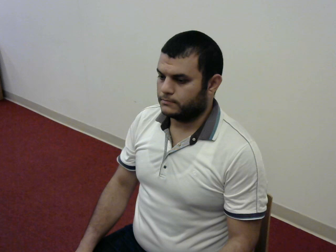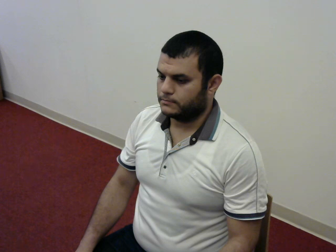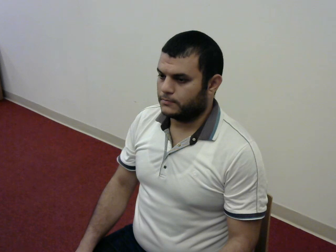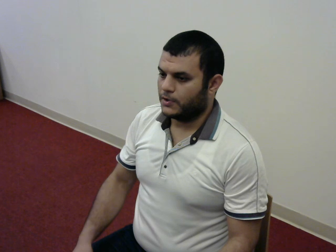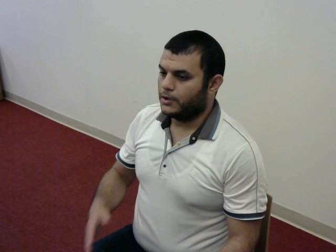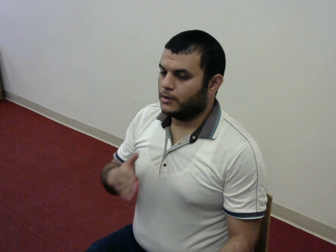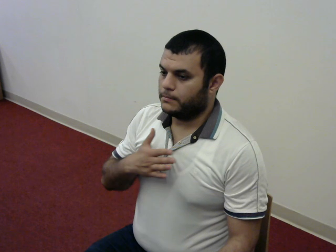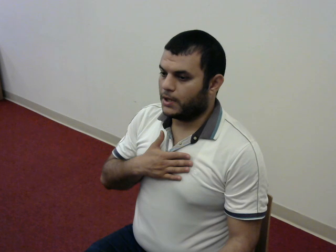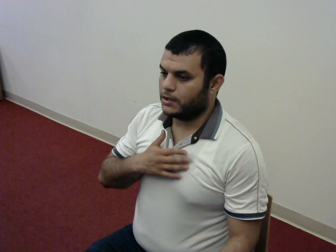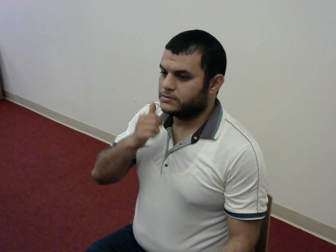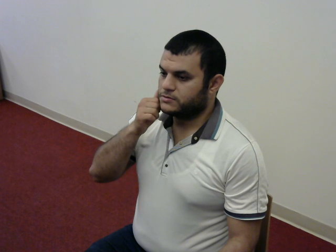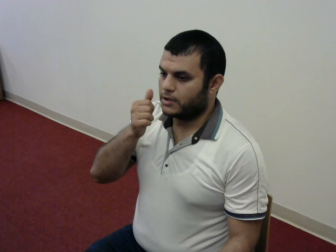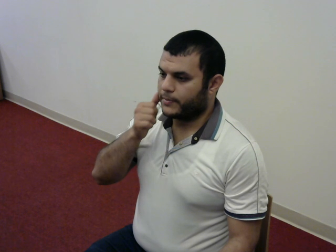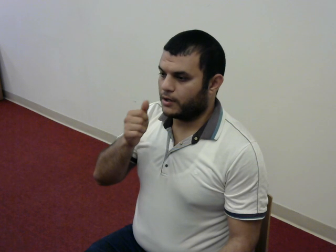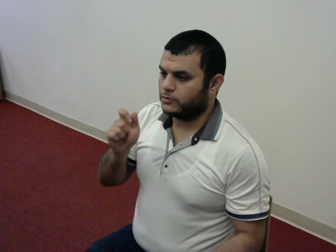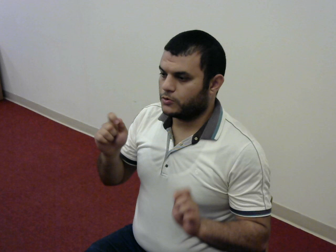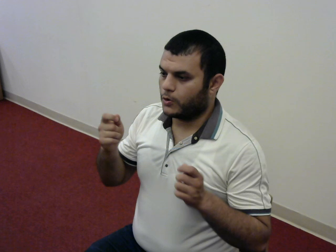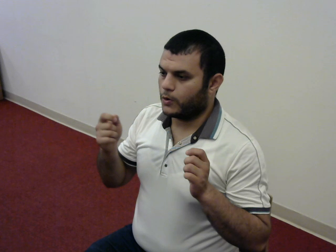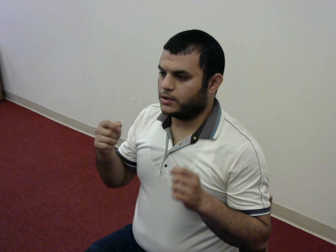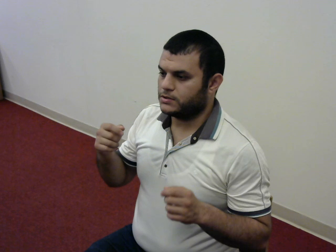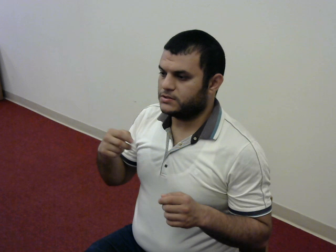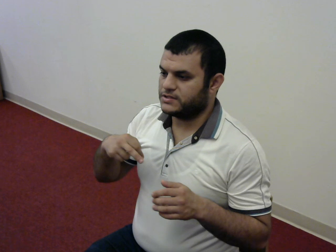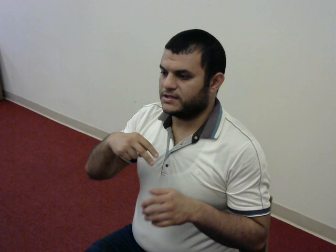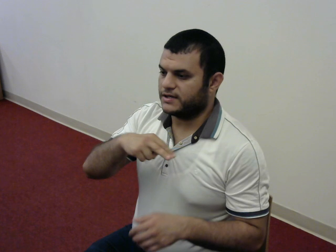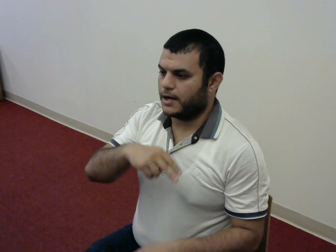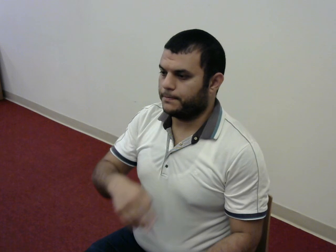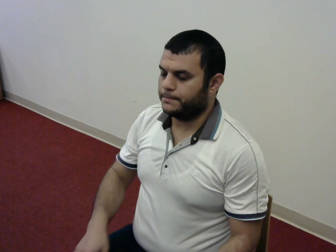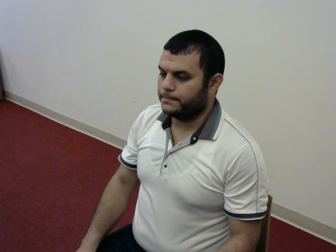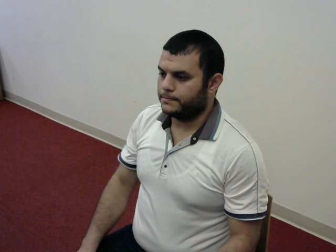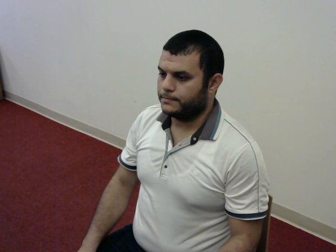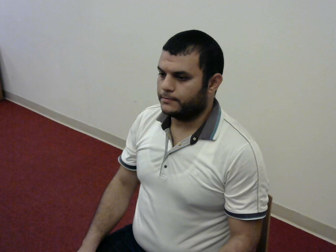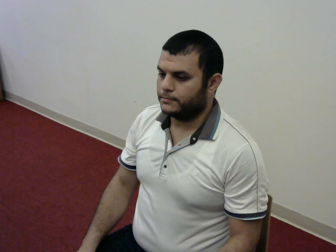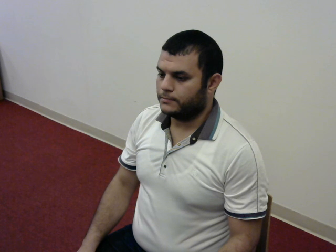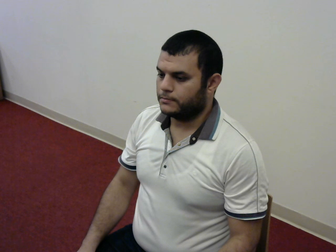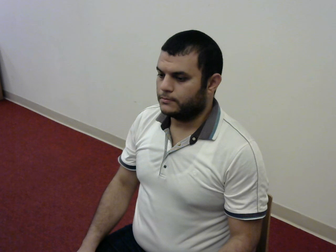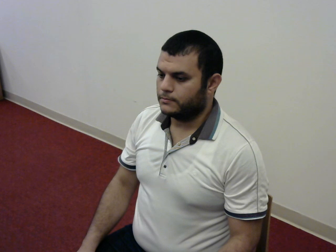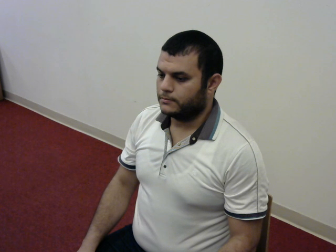Mən sabah toya gedirəm